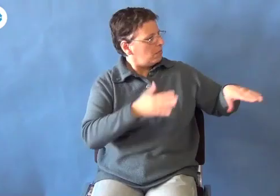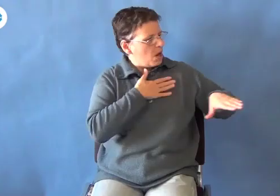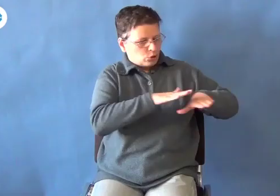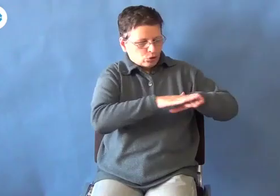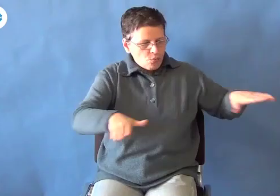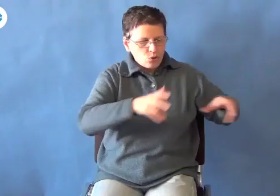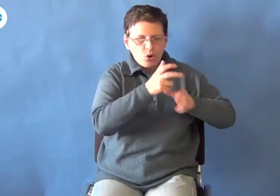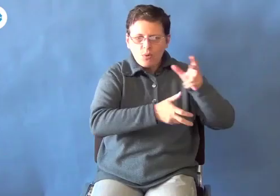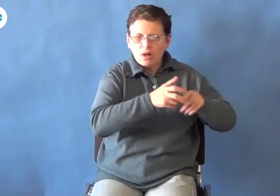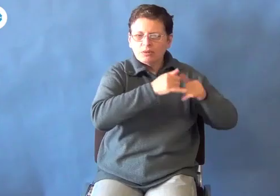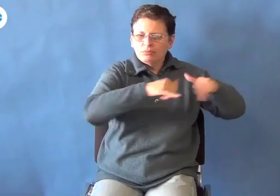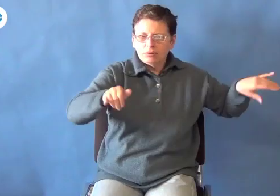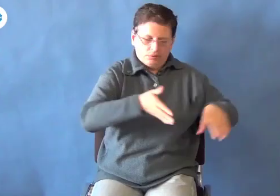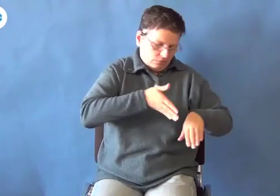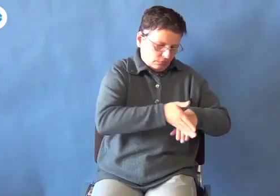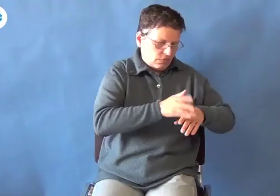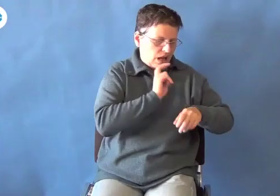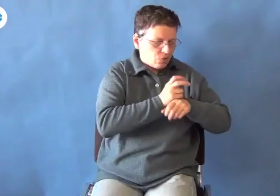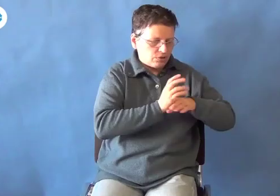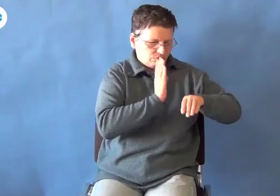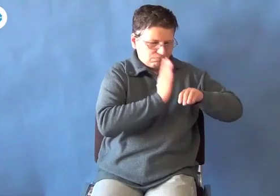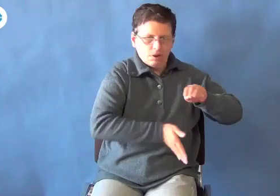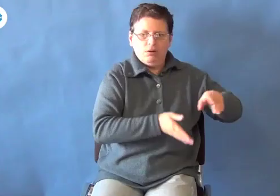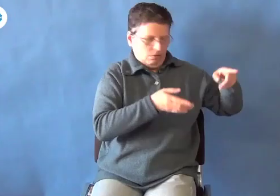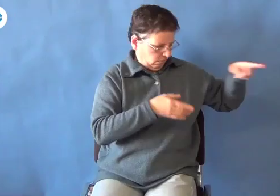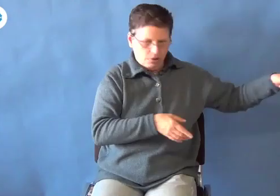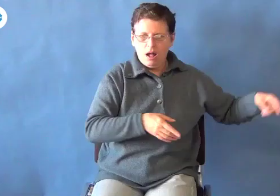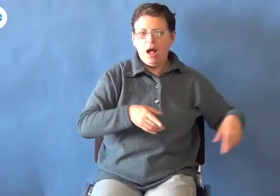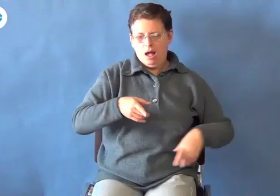Tam jest stół i różne maszyny automatycznego do cięcia.